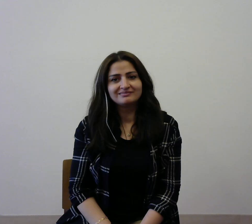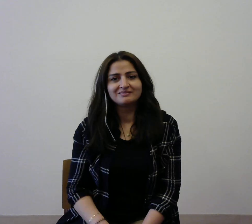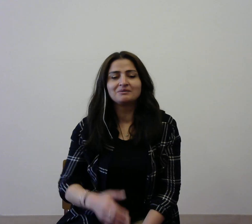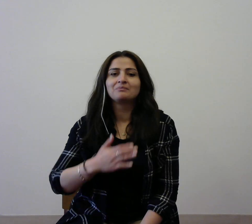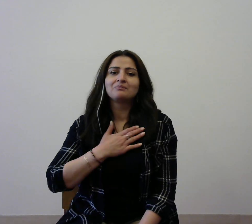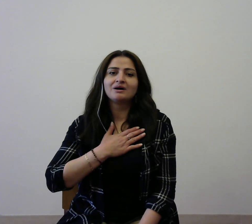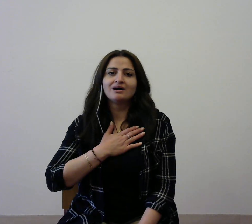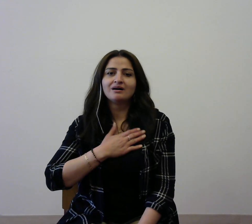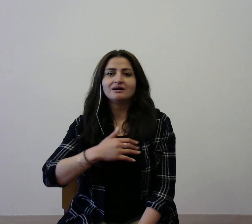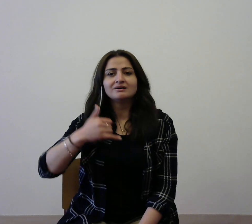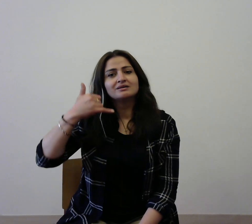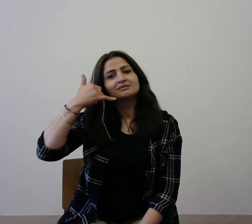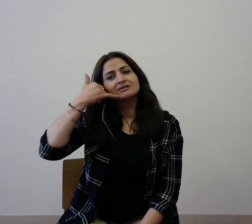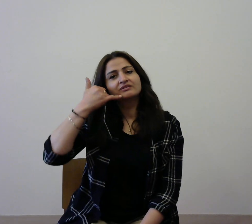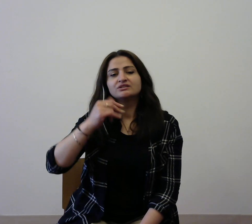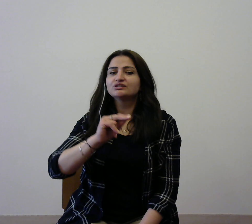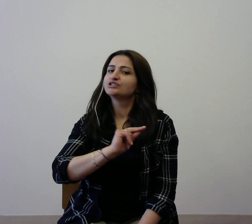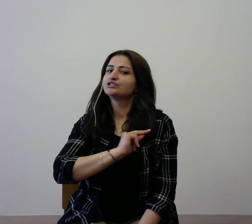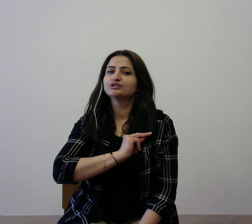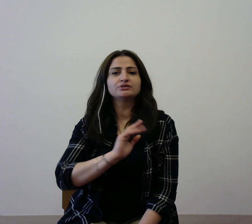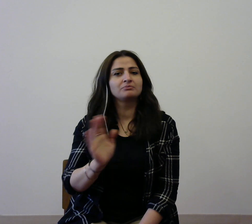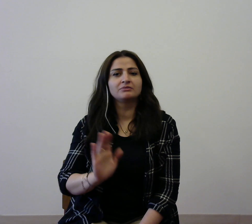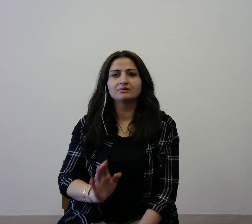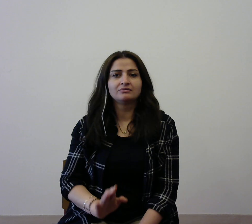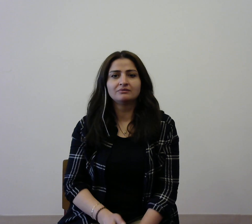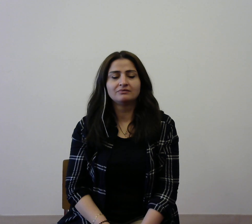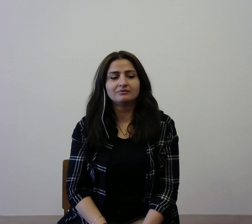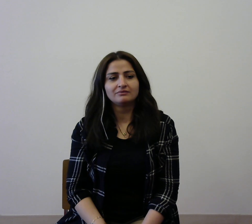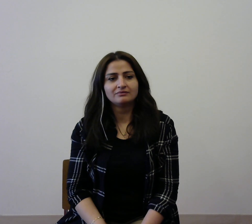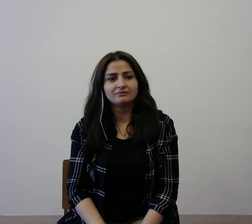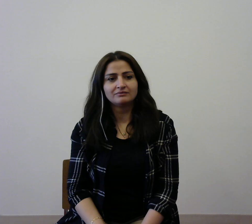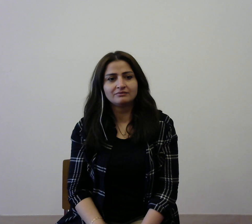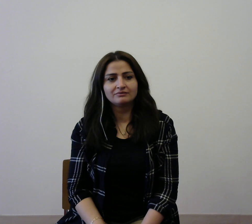Mənim telefonum özümdə deyil